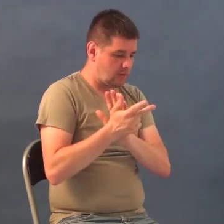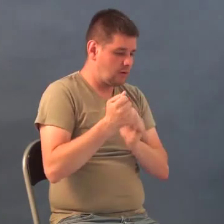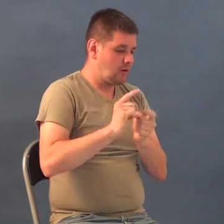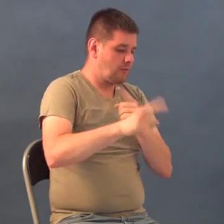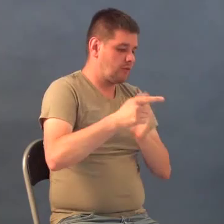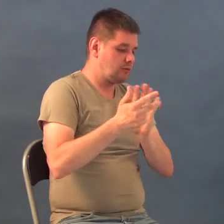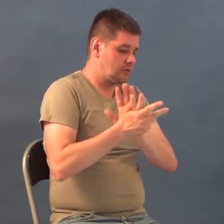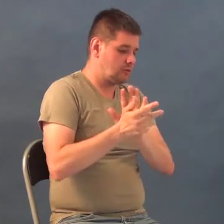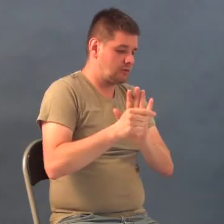Wtorek.